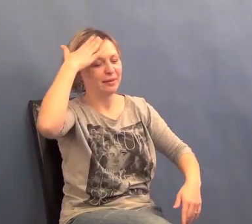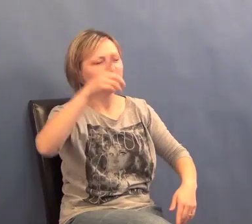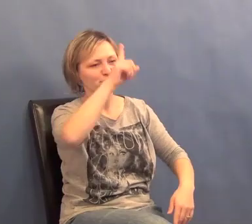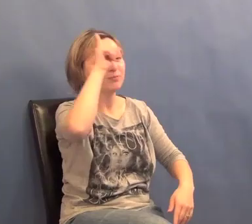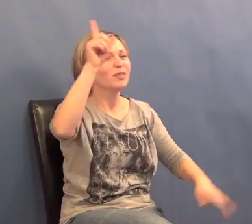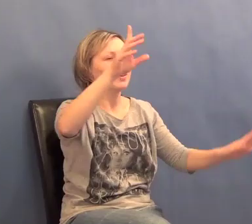Ludzie.